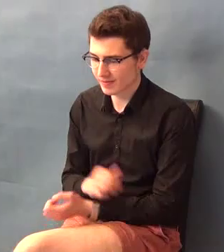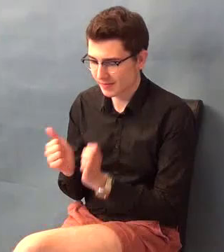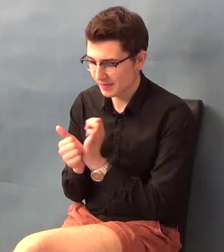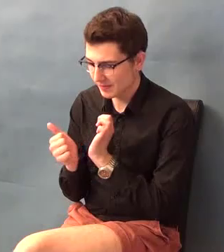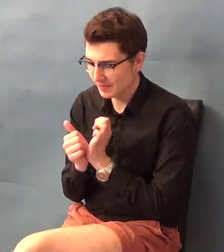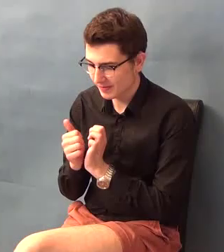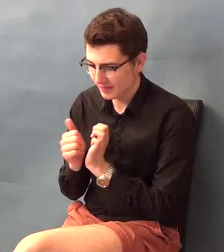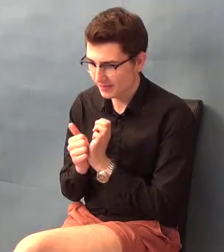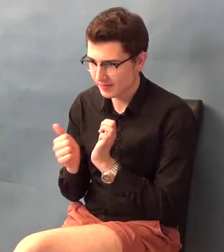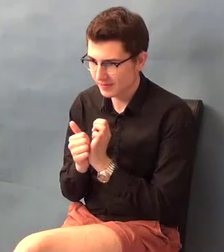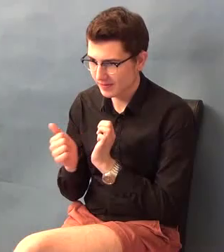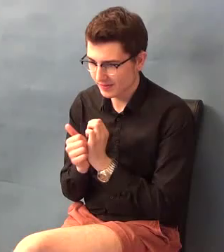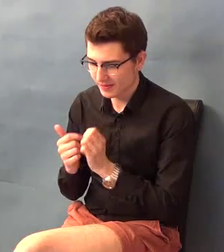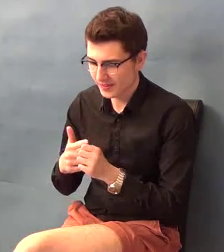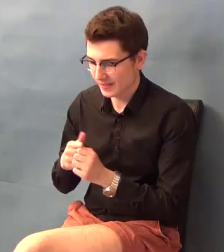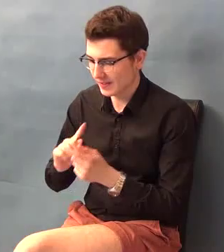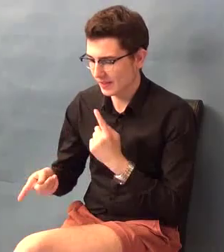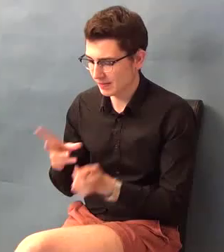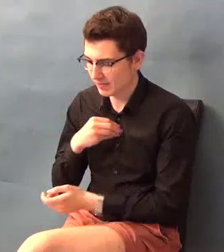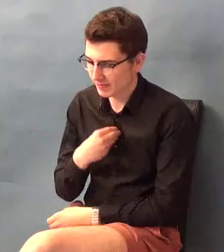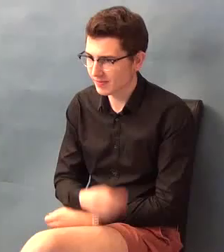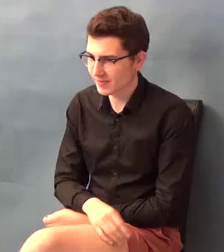Szesnastego, po dwudziestej mogę.